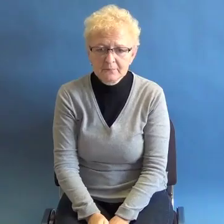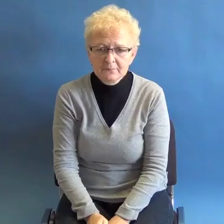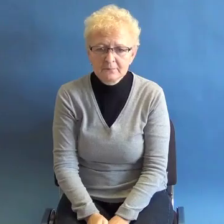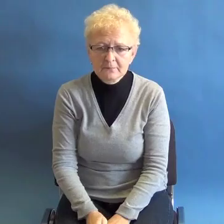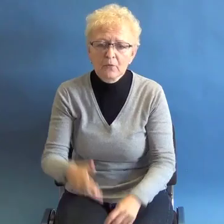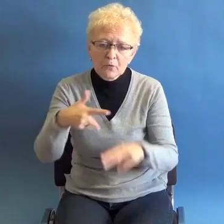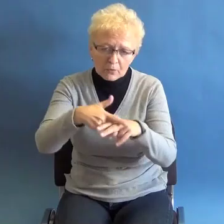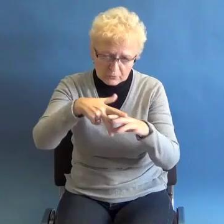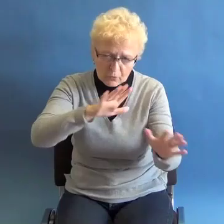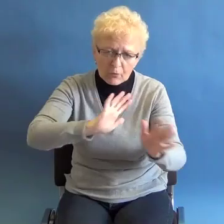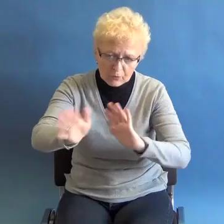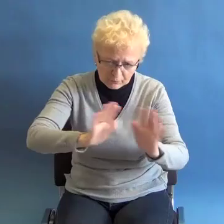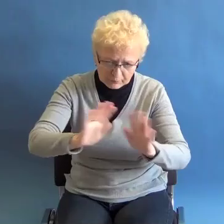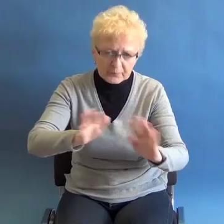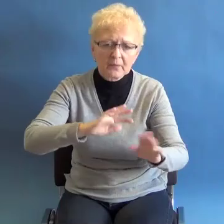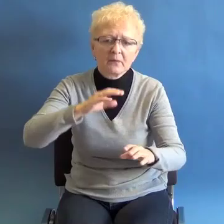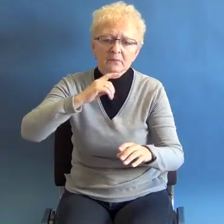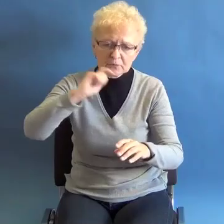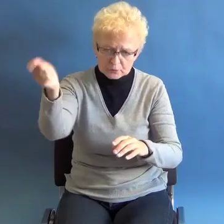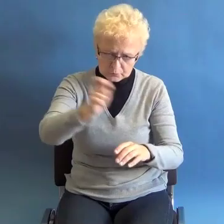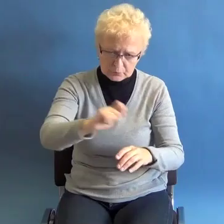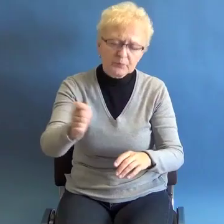Opieka nad koniem, polewanie wodą.